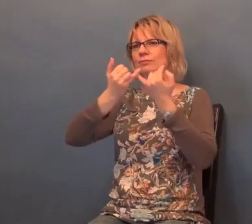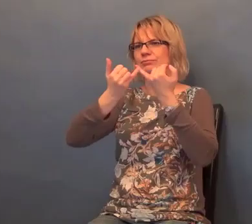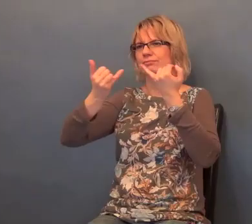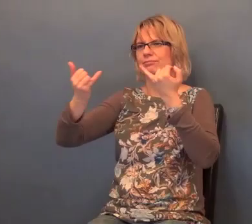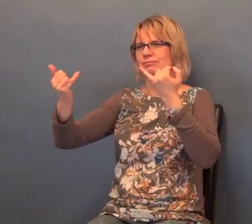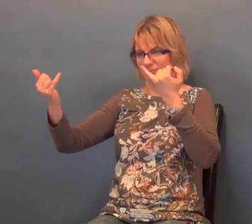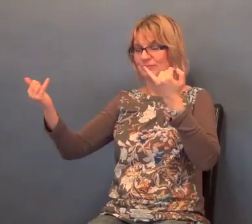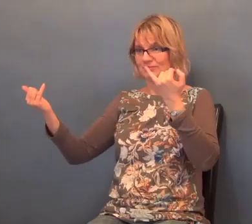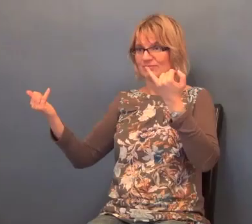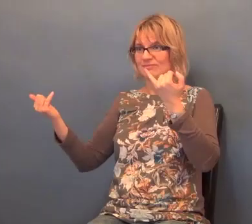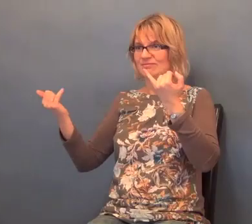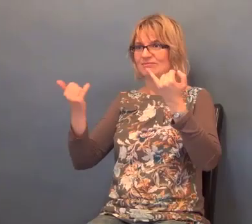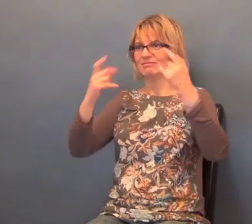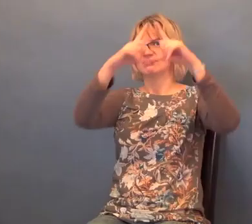Różnie.